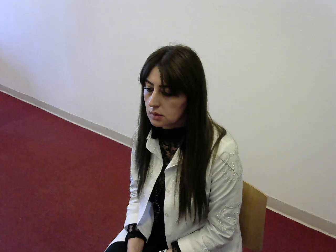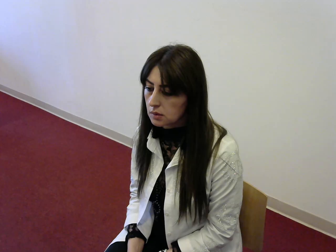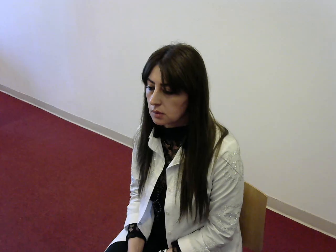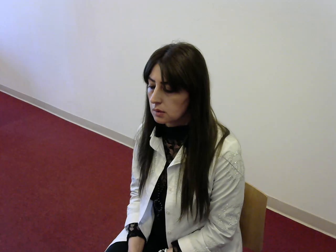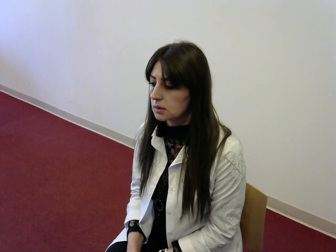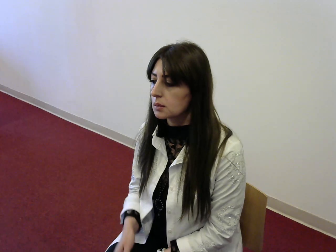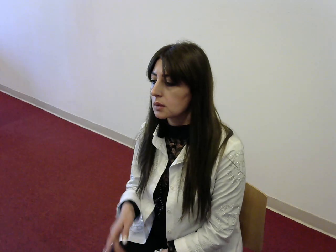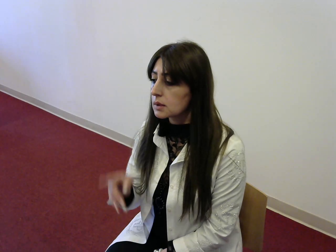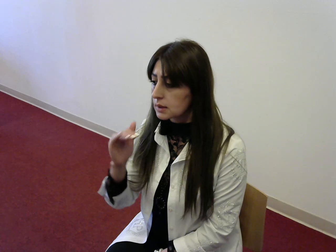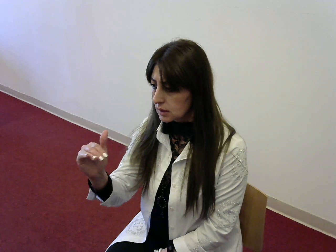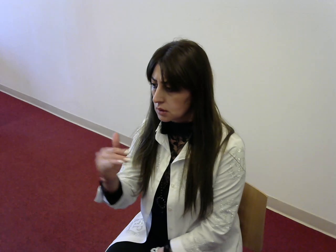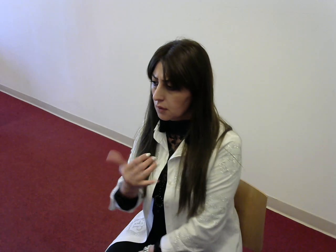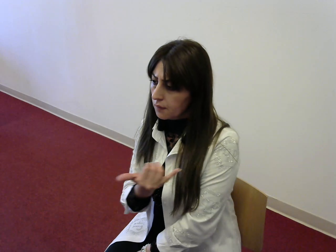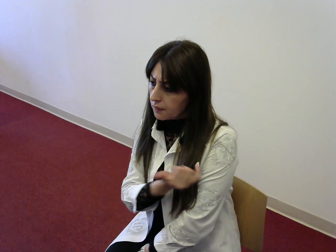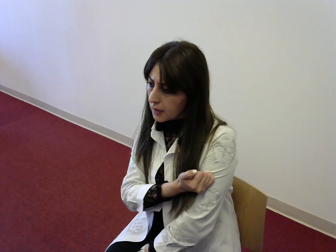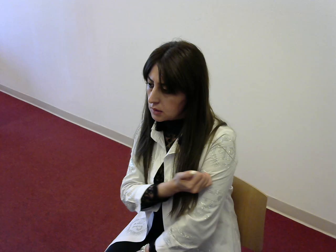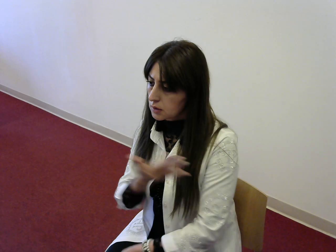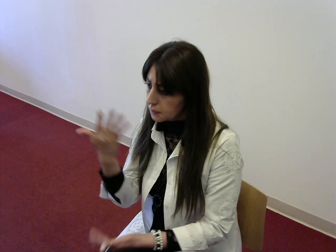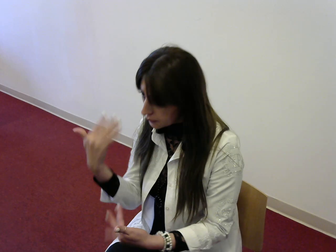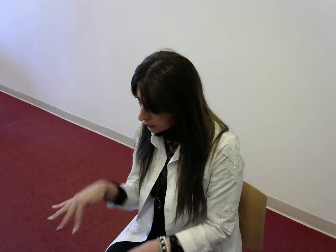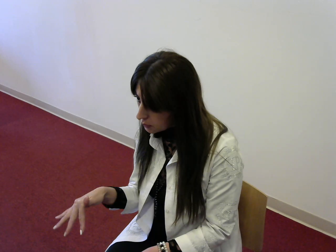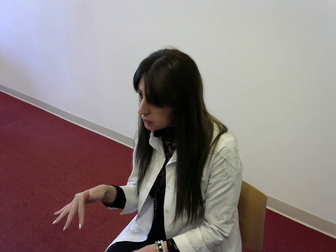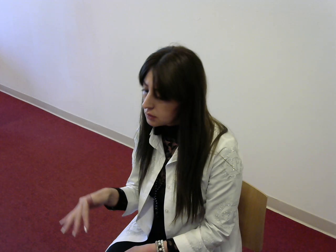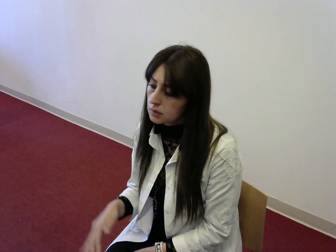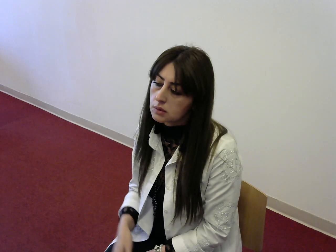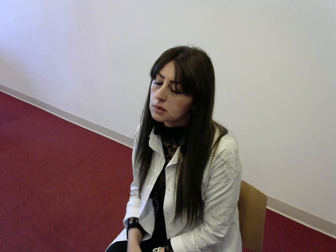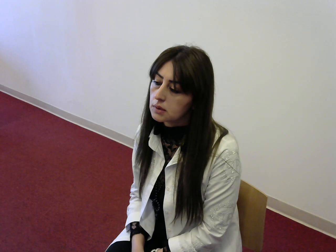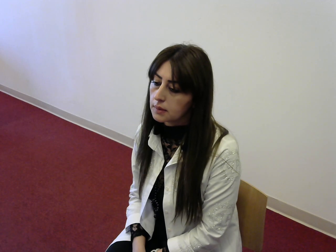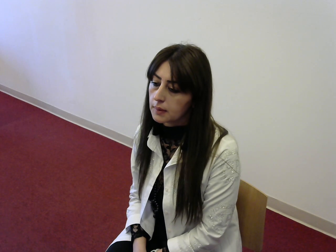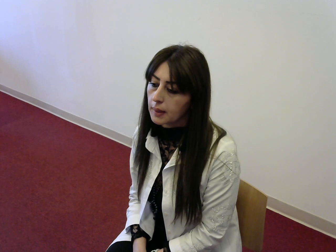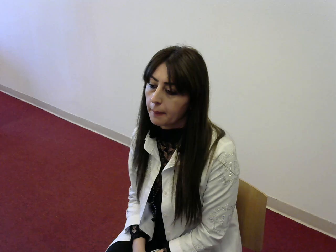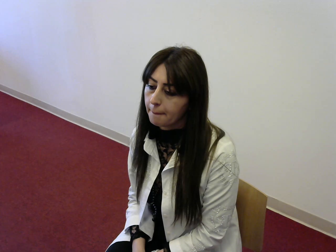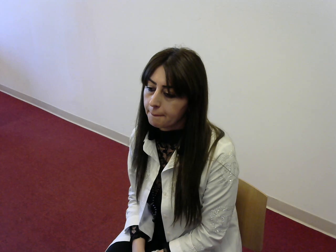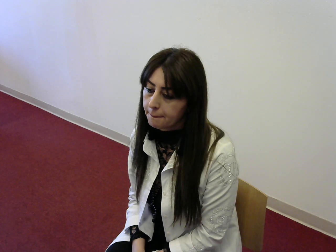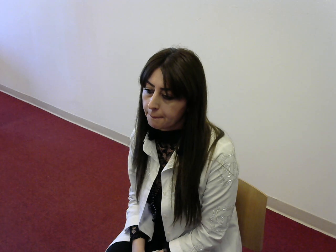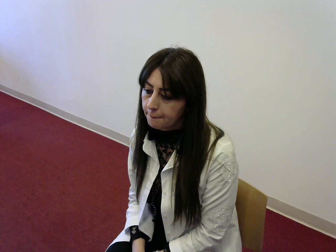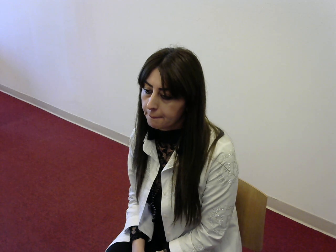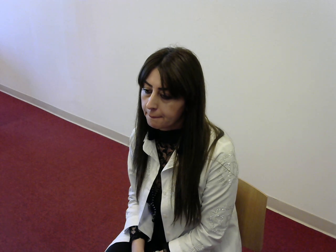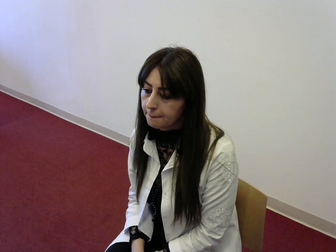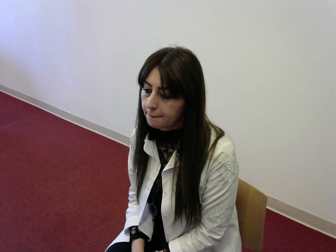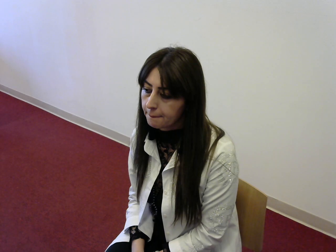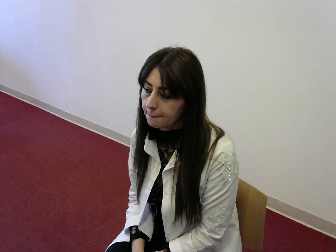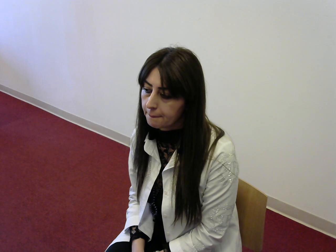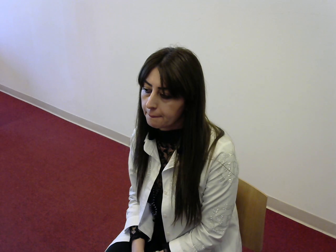Siz vaksin vurdurmusuzmu?